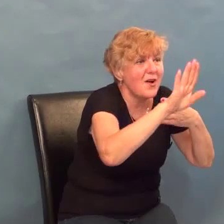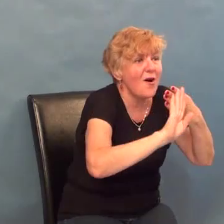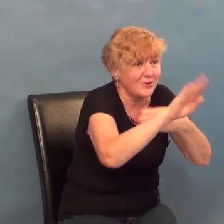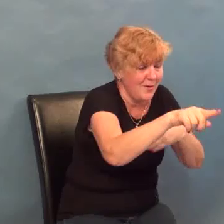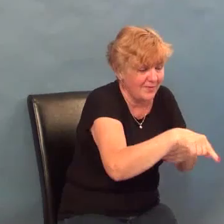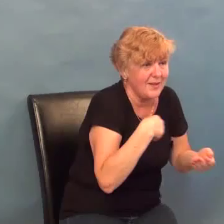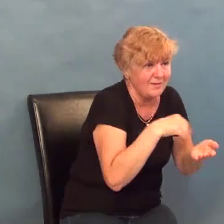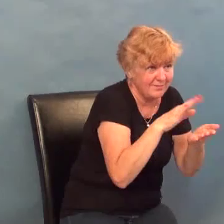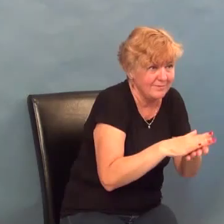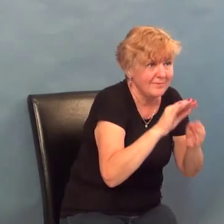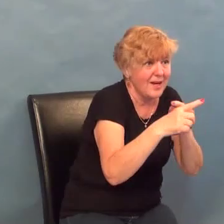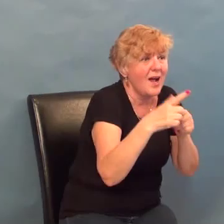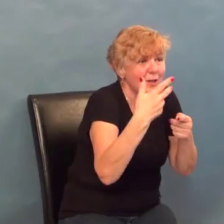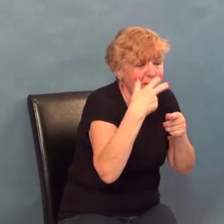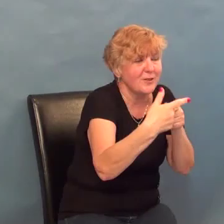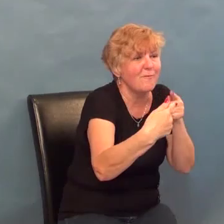Ja zapiszę i zobaczymy czy są wspólne.